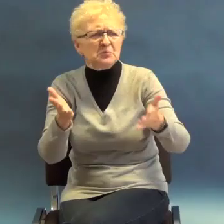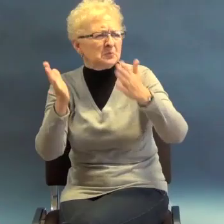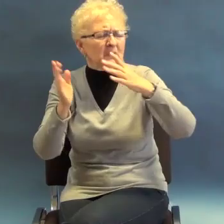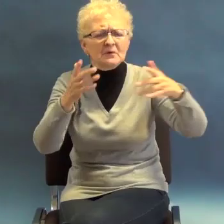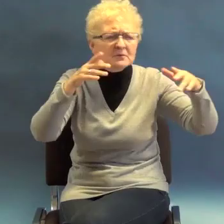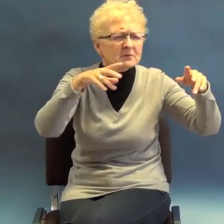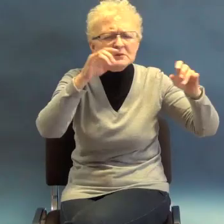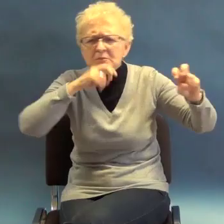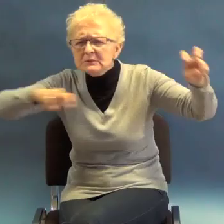Strażacy nadal wszystko sprawdzali.